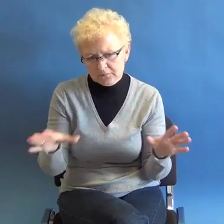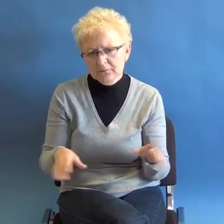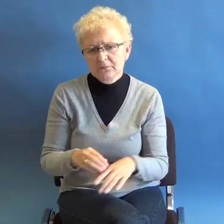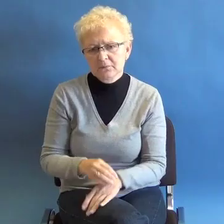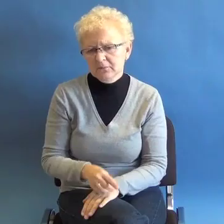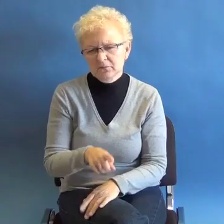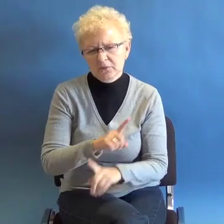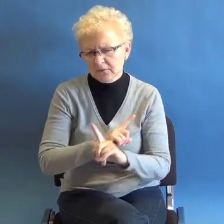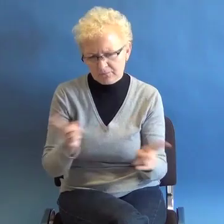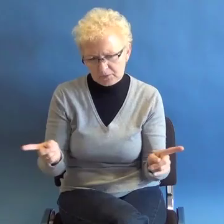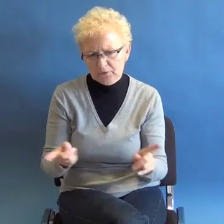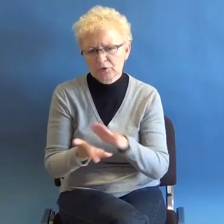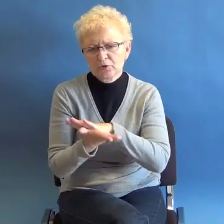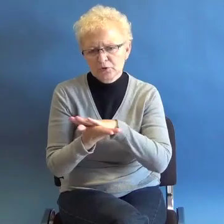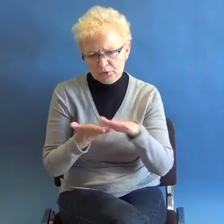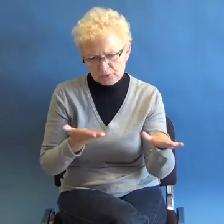Nie wolno, powinno być czysto.